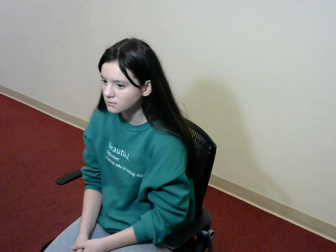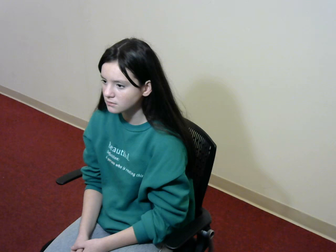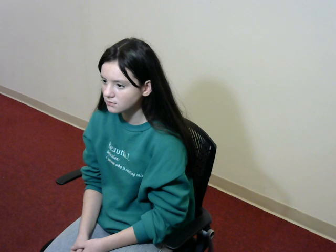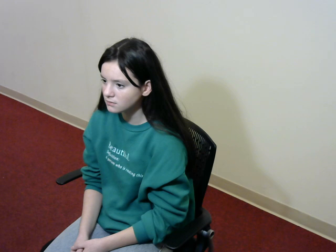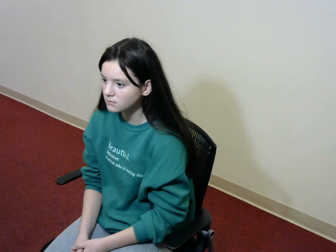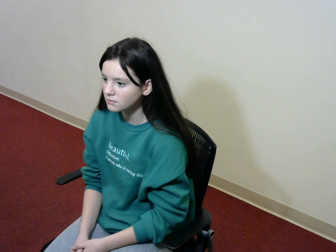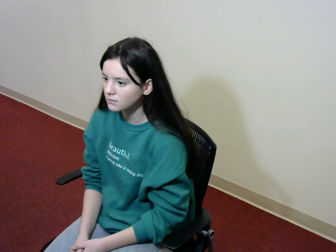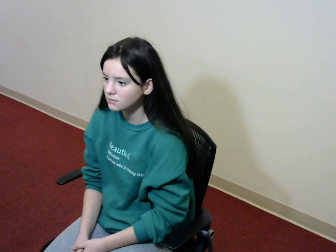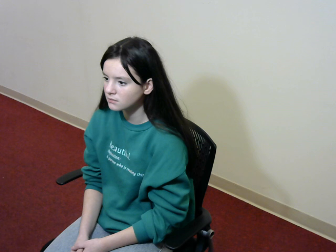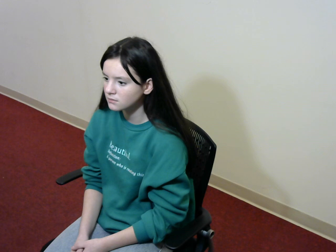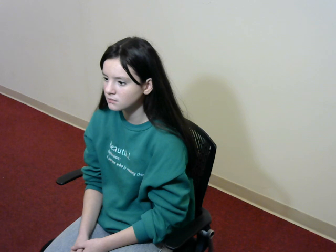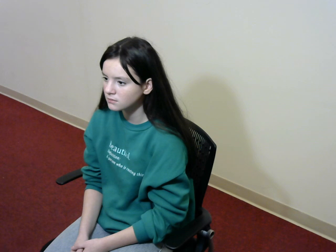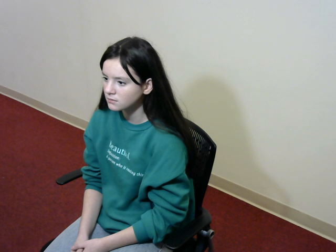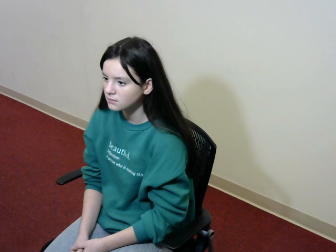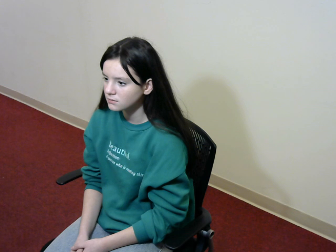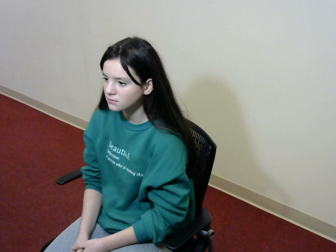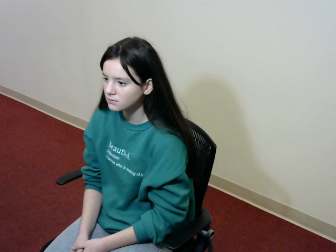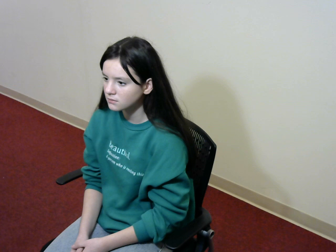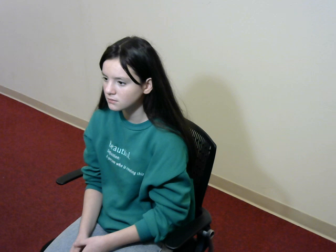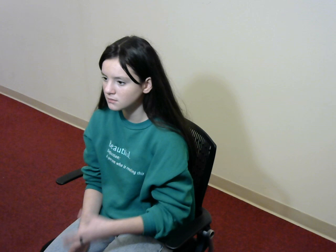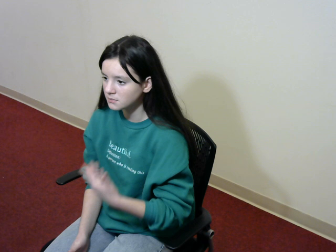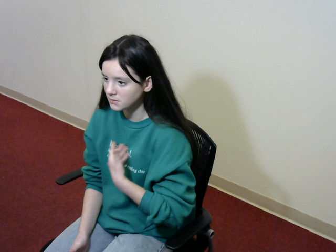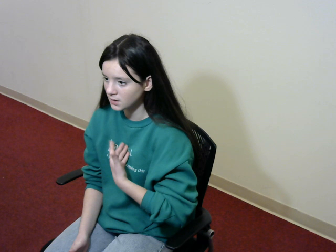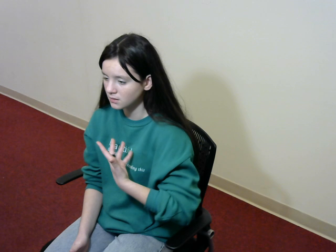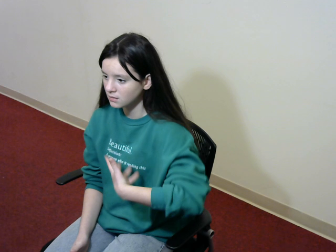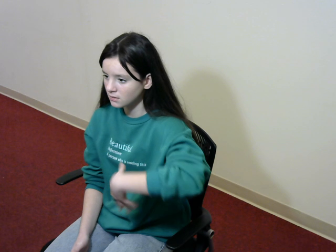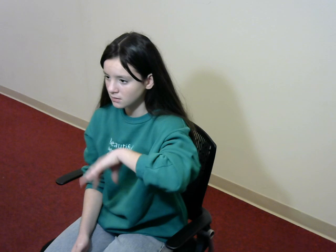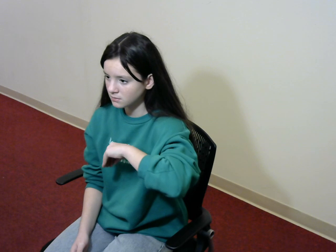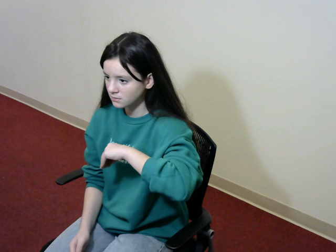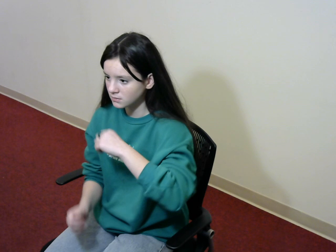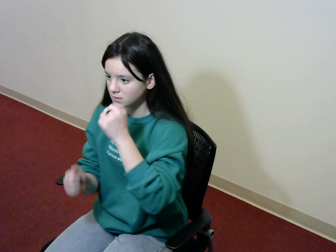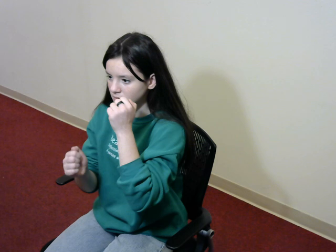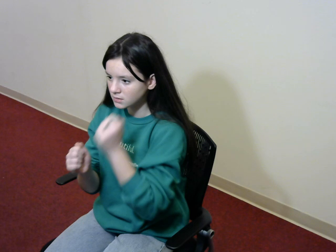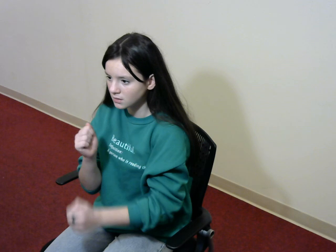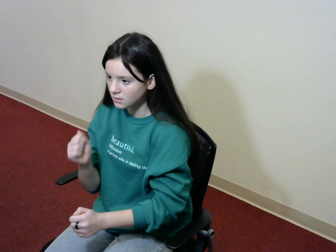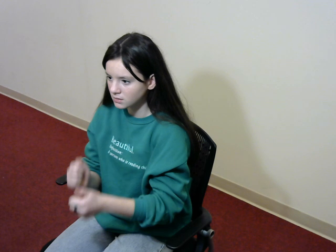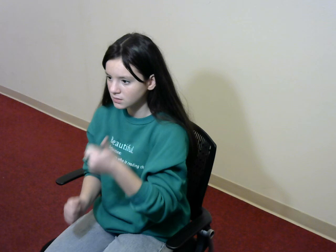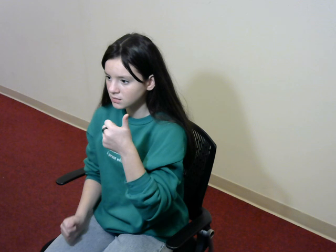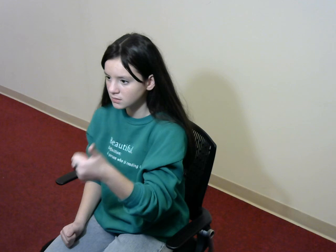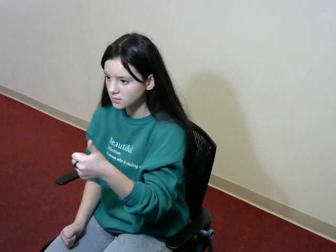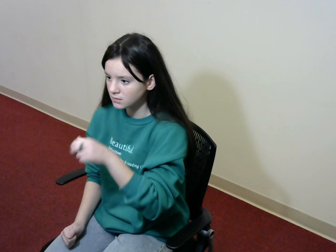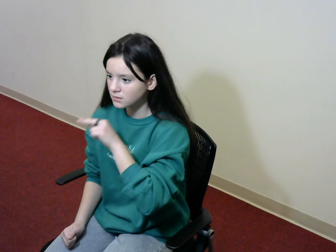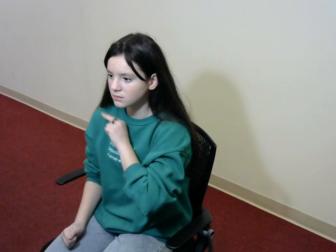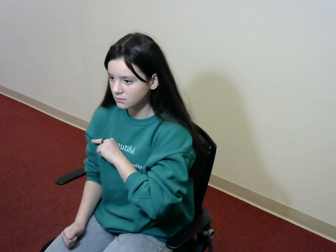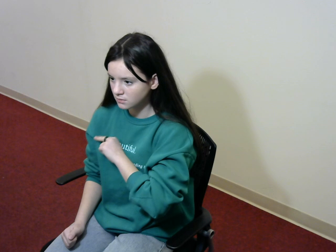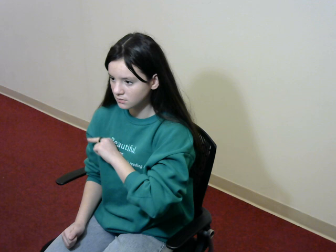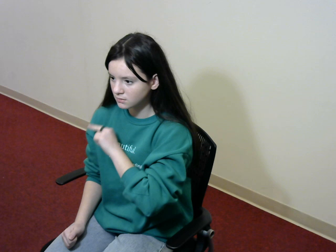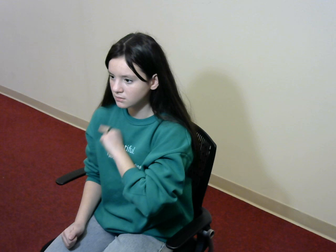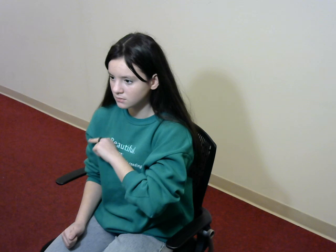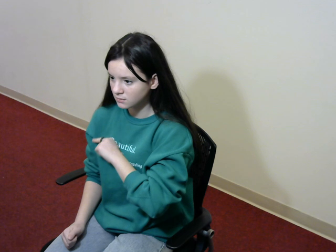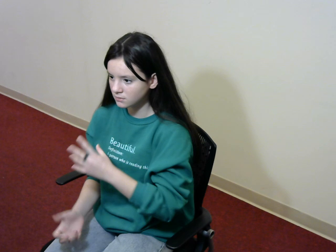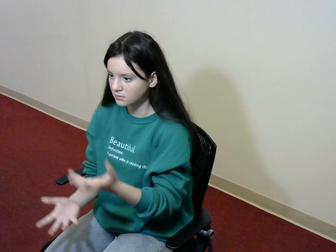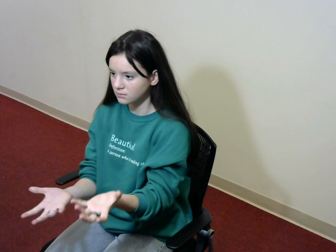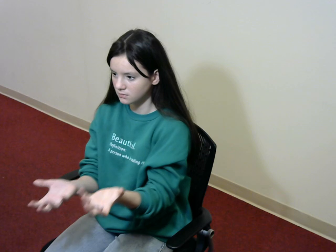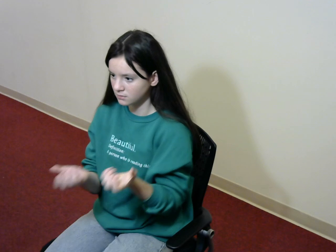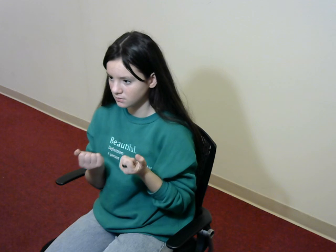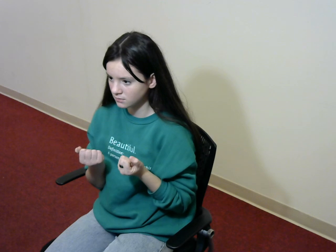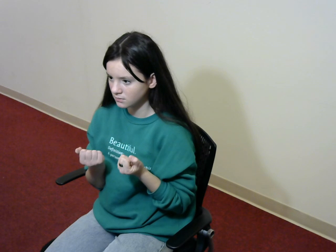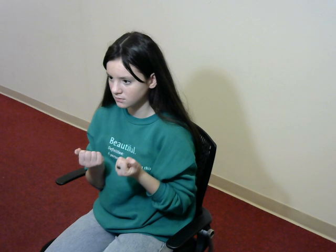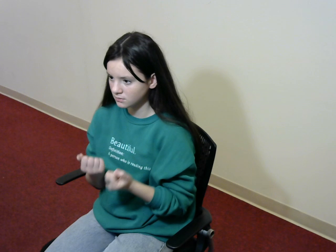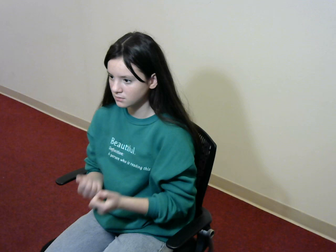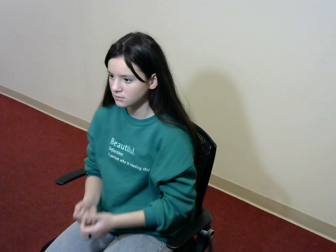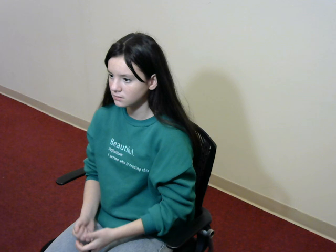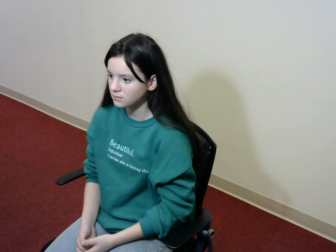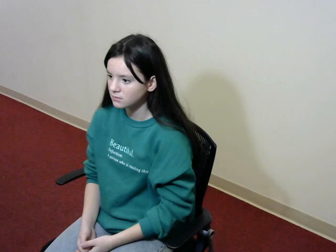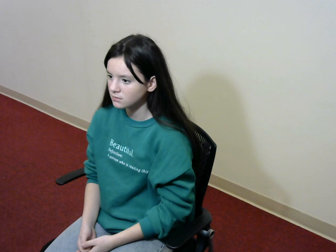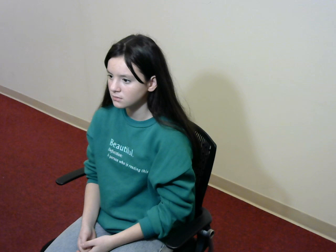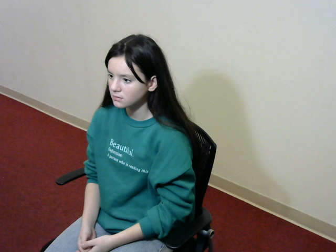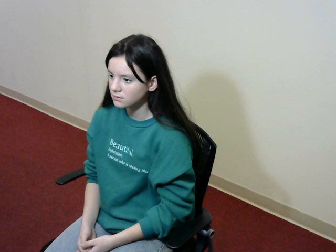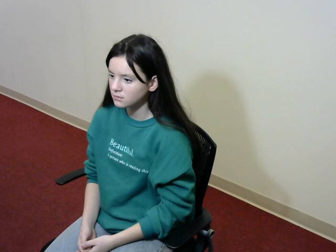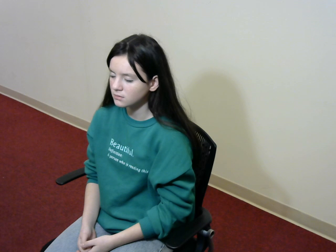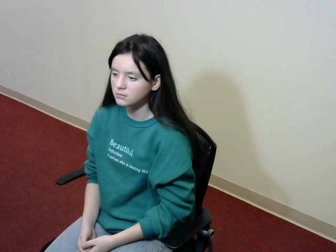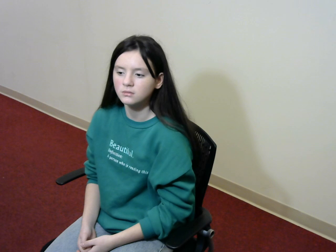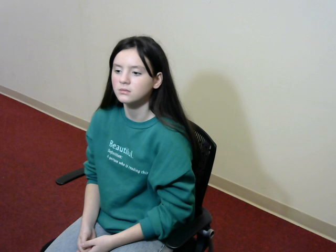Biz həmişə yaxşı işçiləri işə götürürük